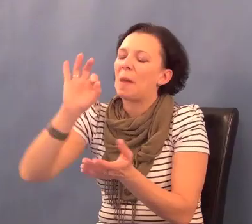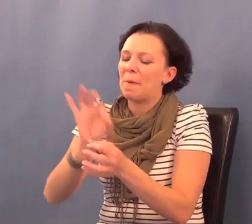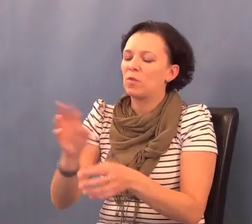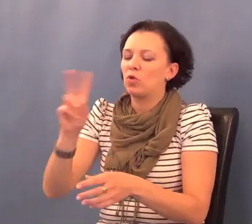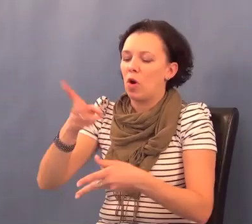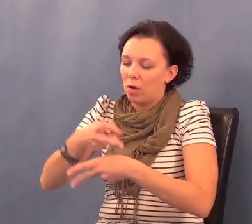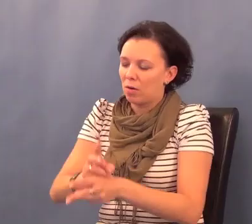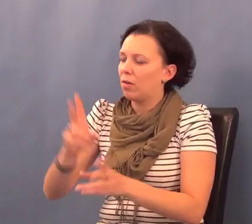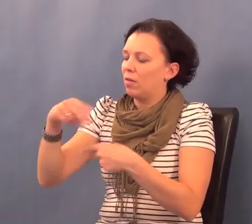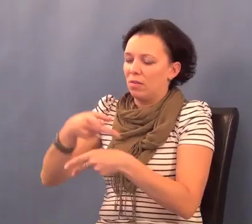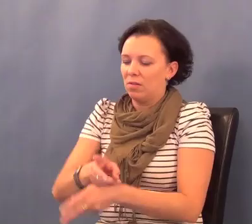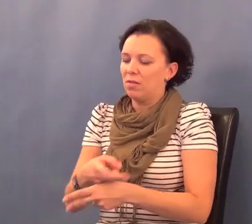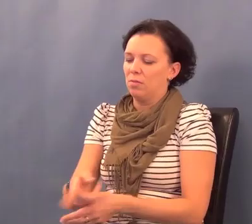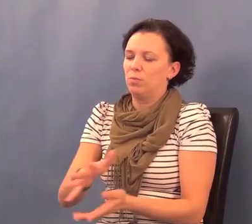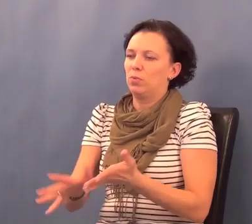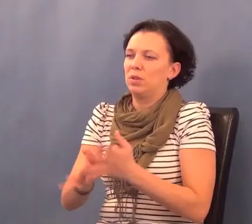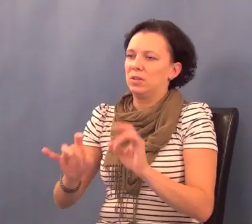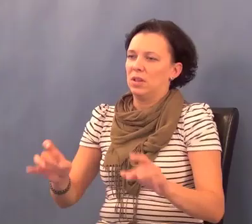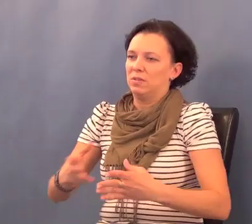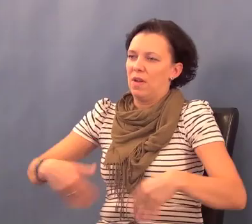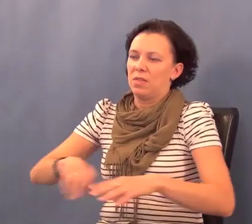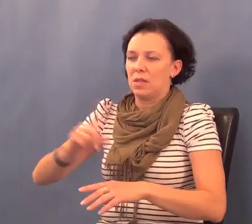To pewnie dużo osób korzysta ze wspólnej wanny, więc jest brudno i mogą być zarazki w wannie.